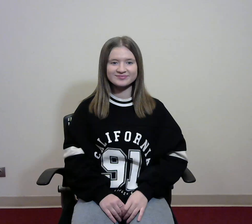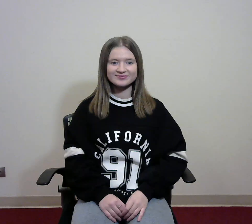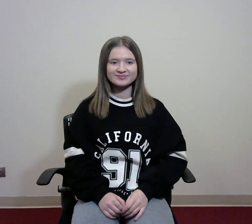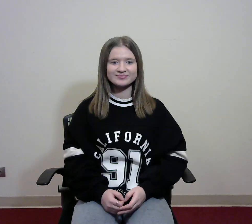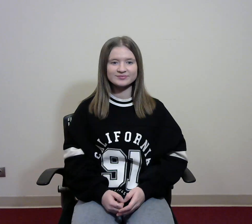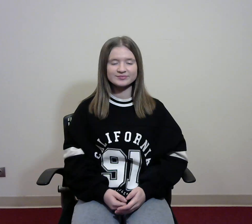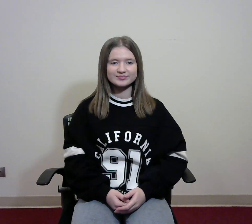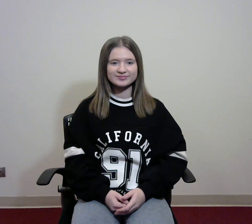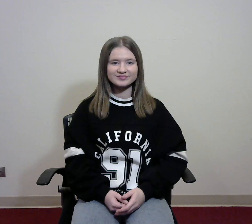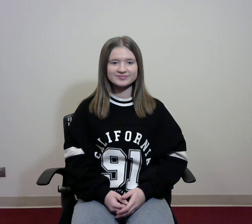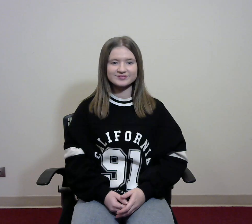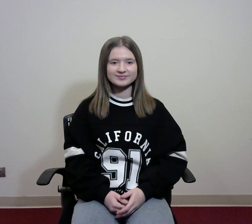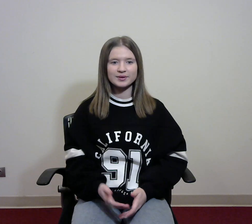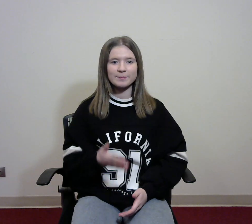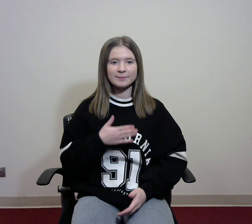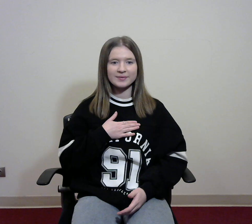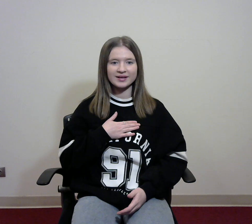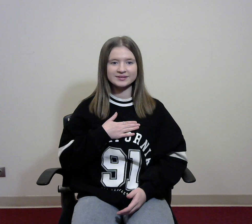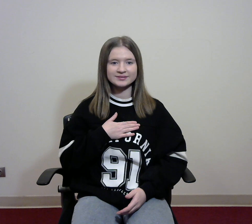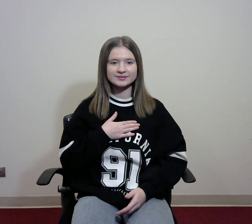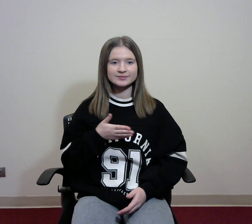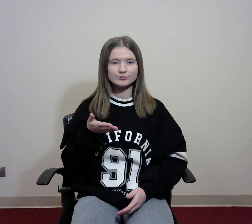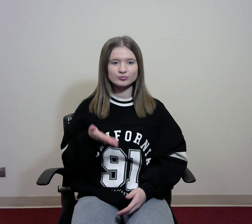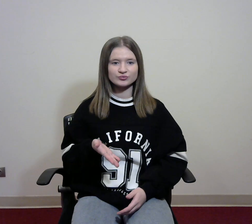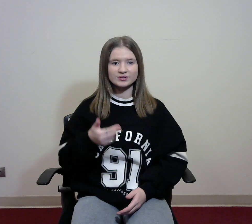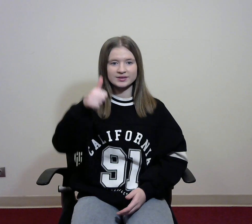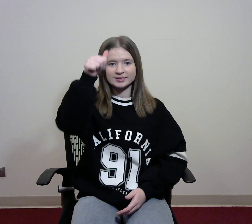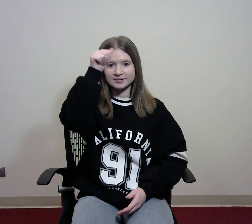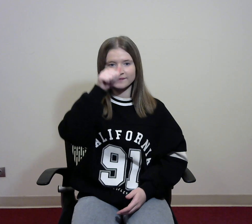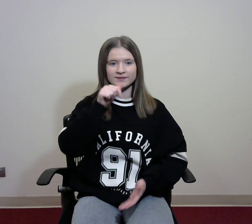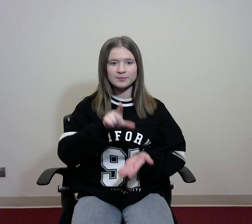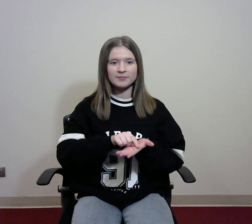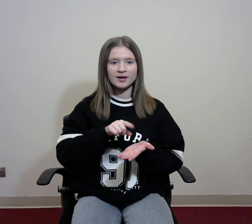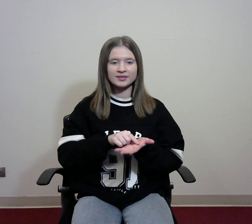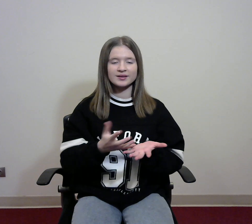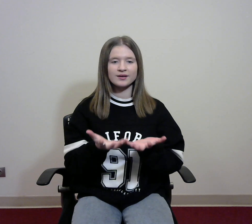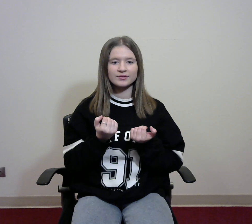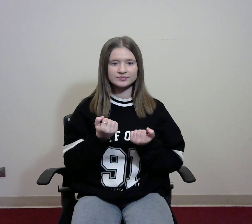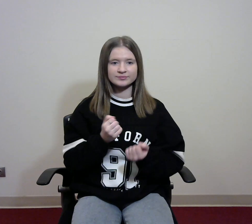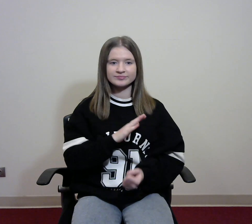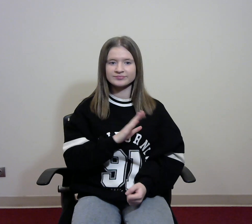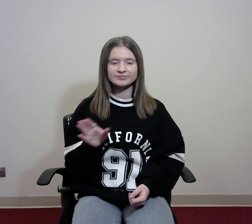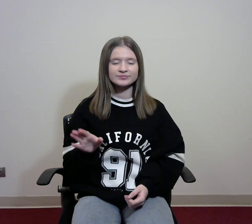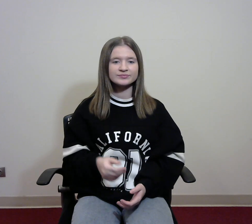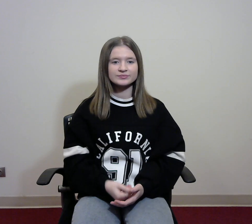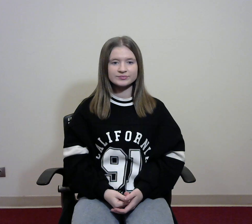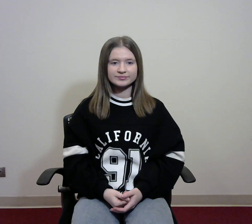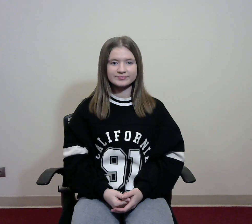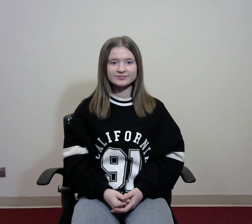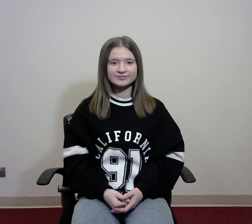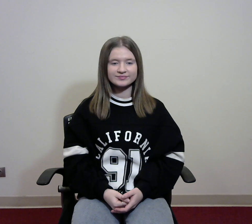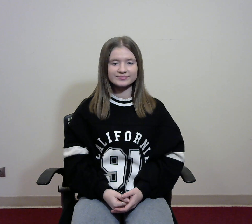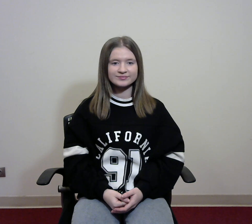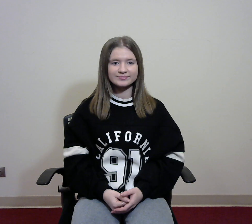Mən bu ay pensiya almamışam